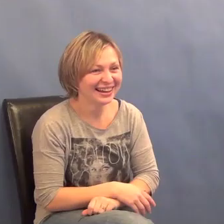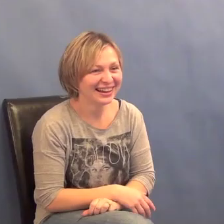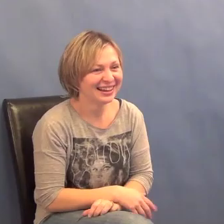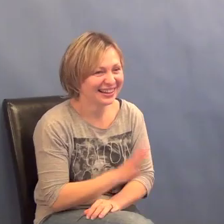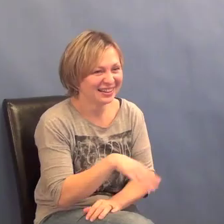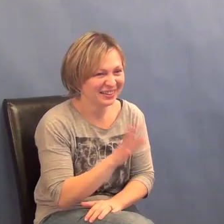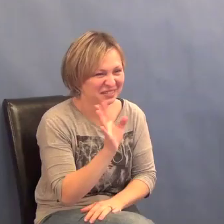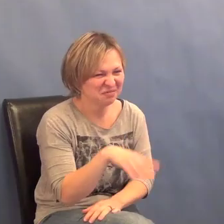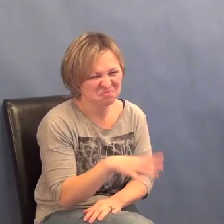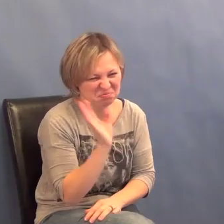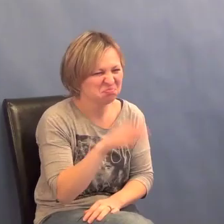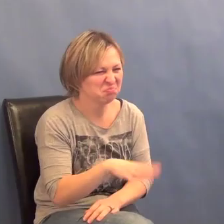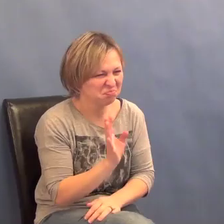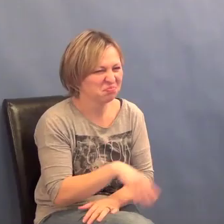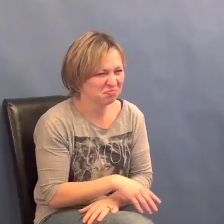Dobra, dobra.